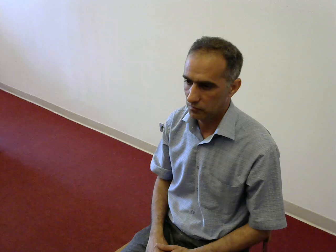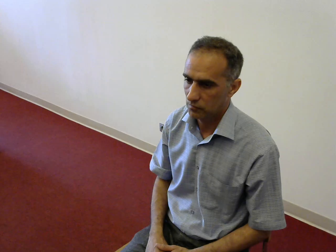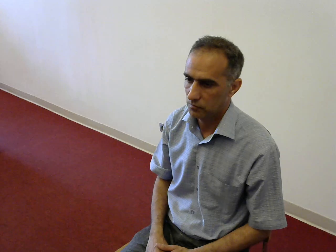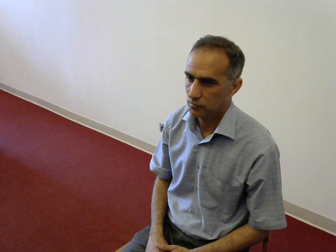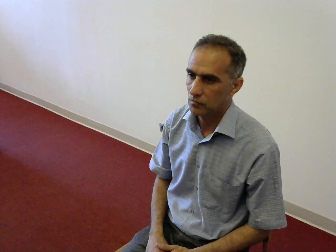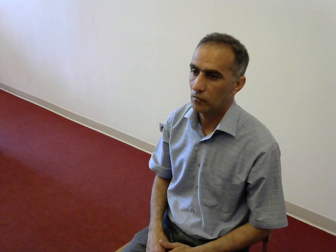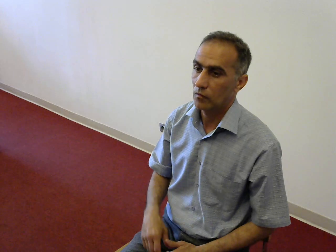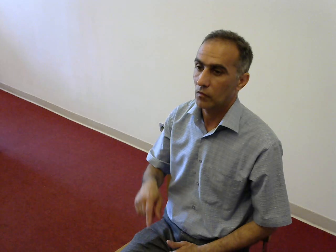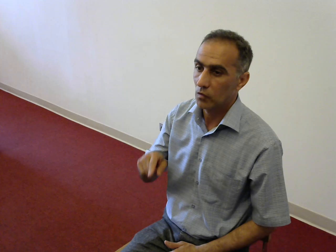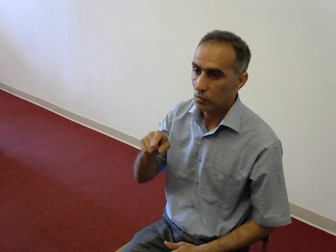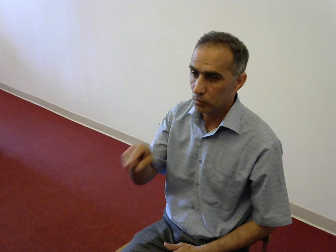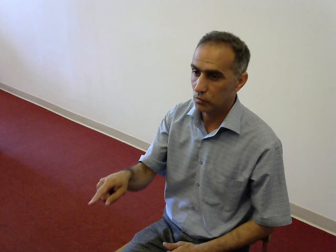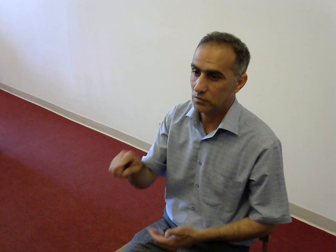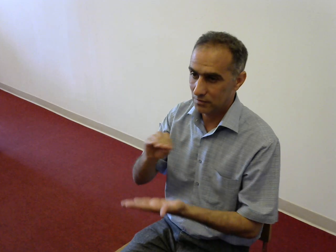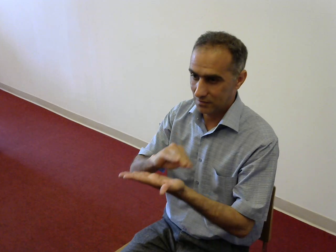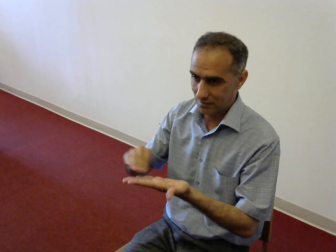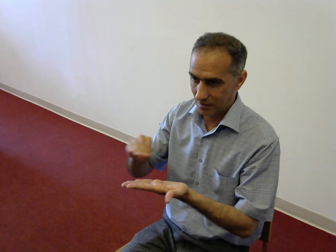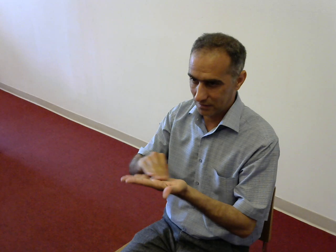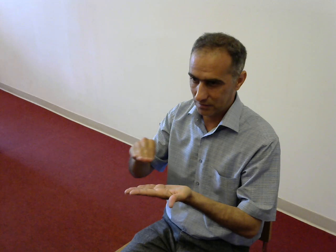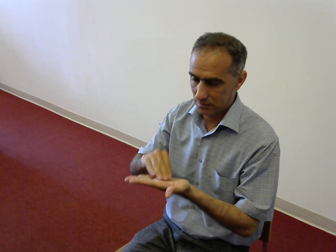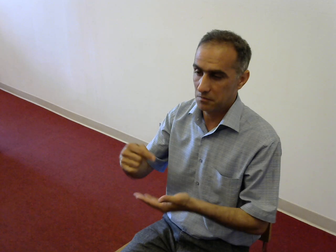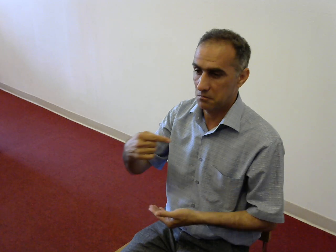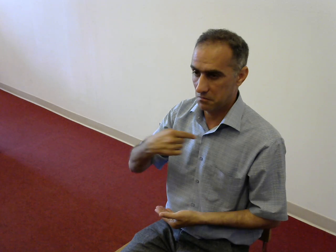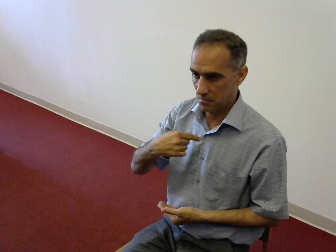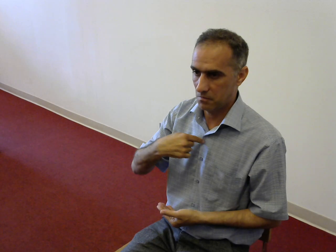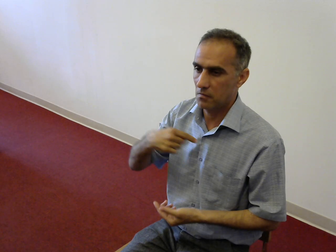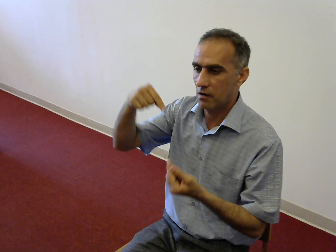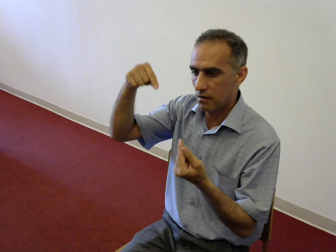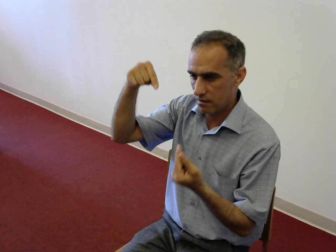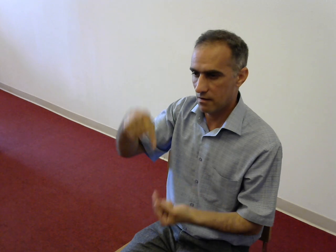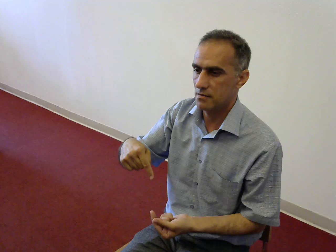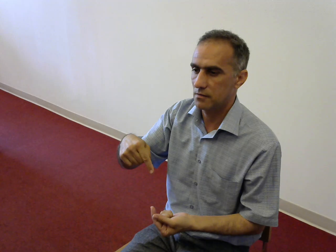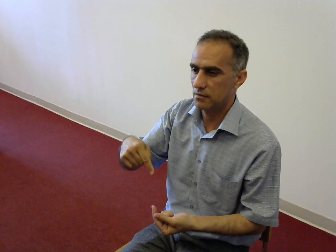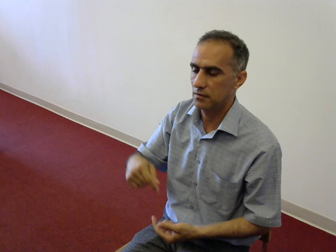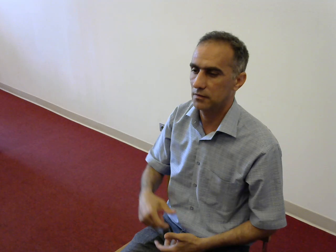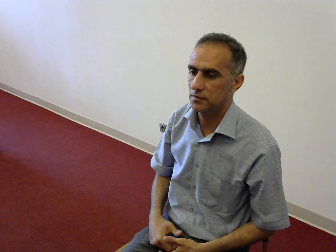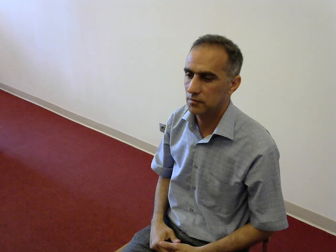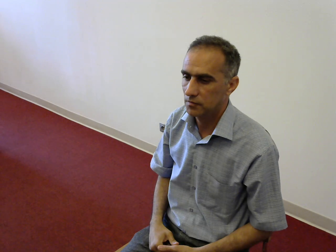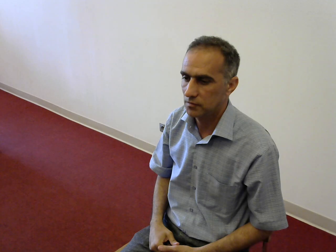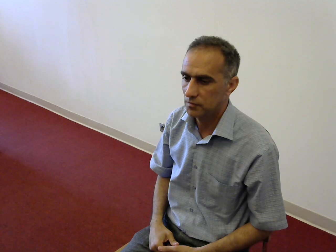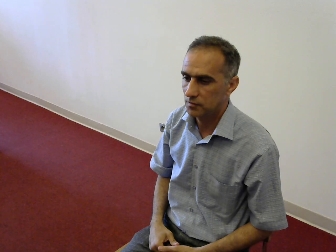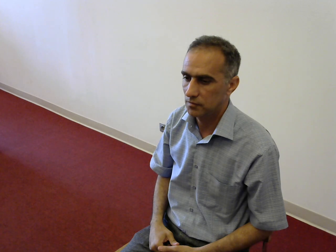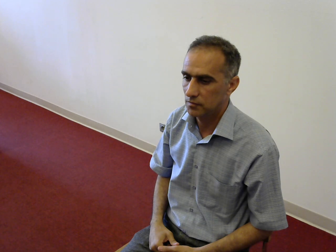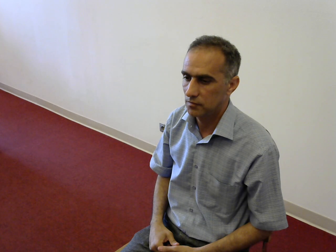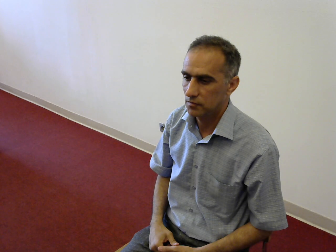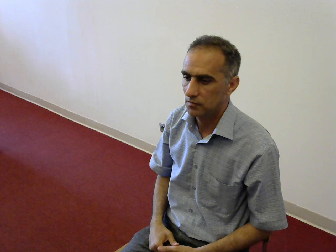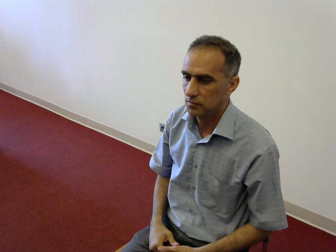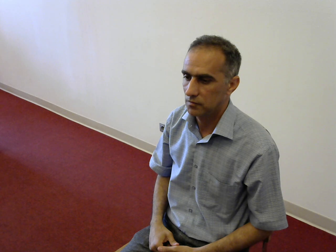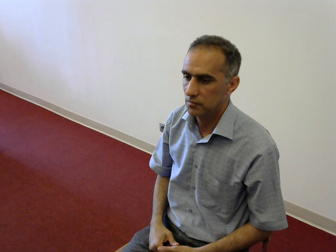Bu yazılar mənə aiddir